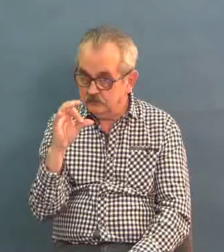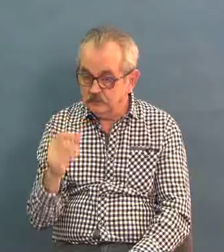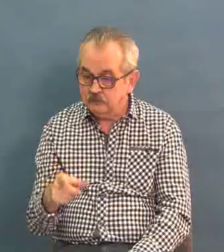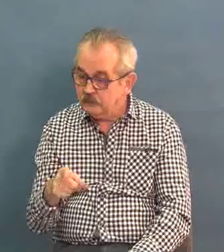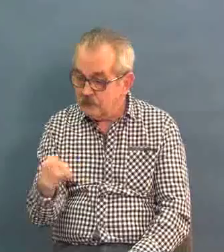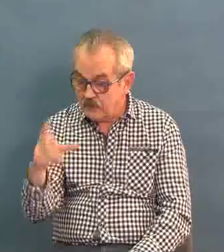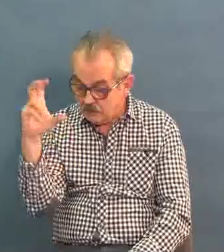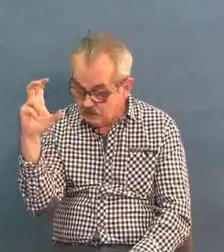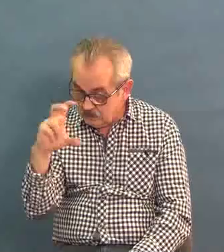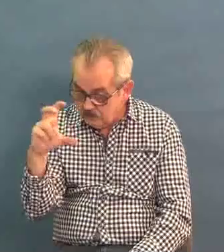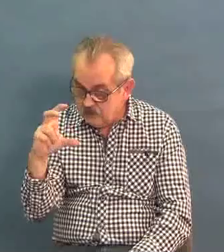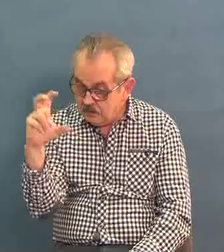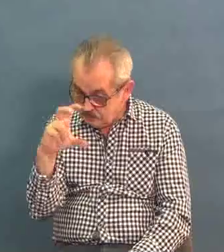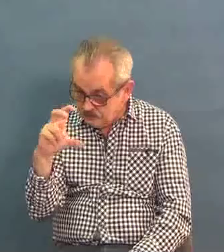Ty czwartek.